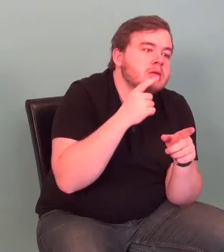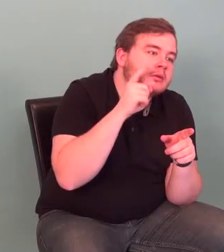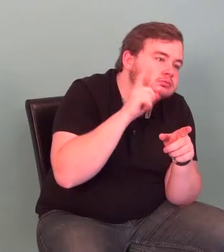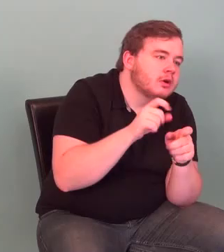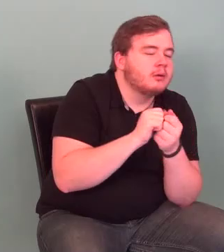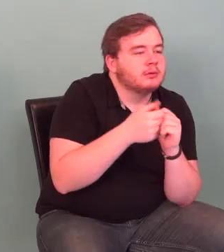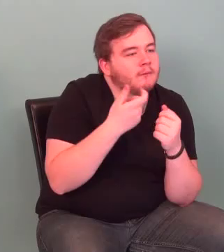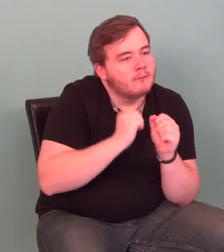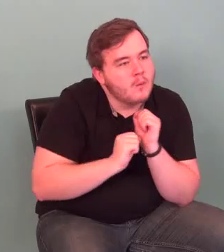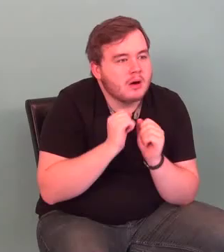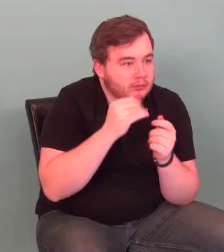Język niemiecki albo włoski?